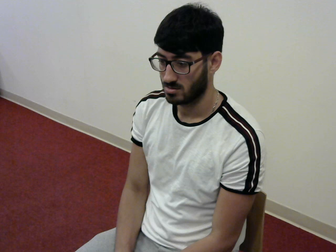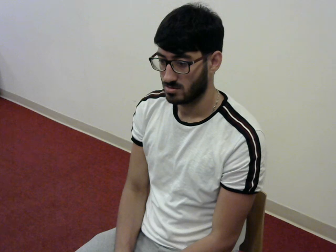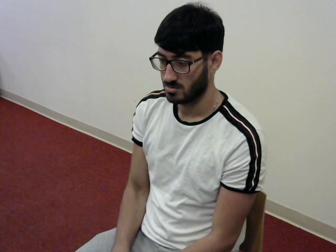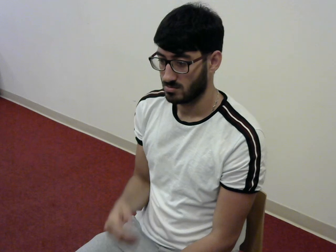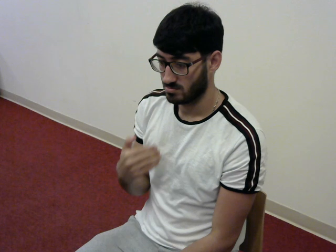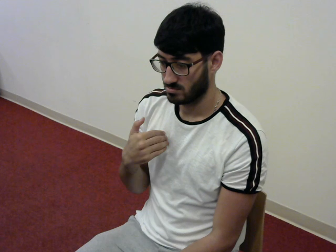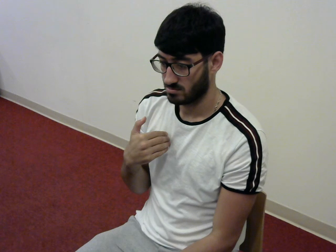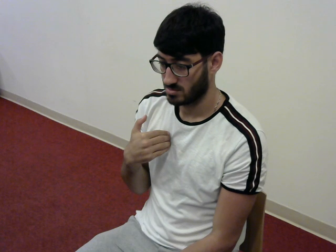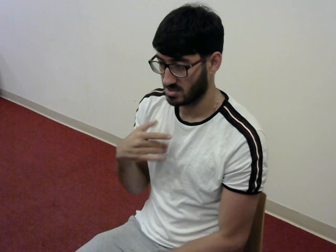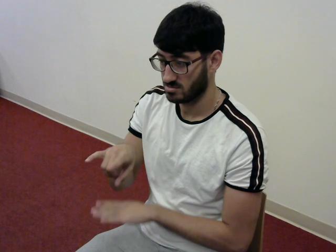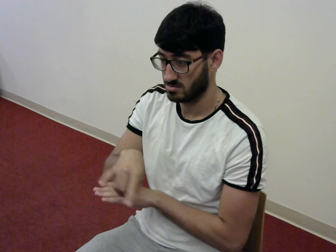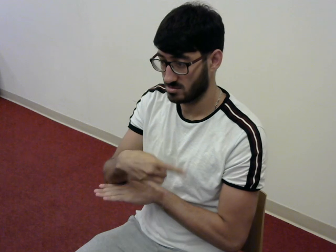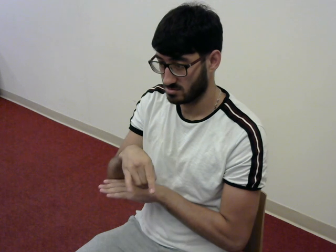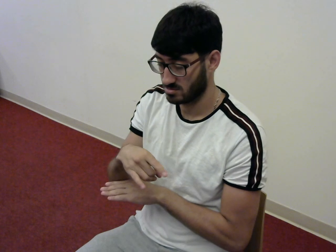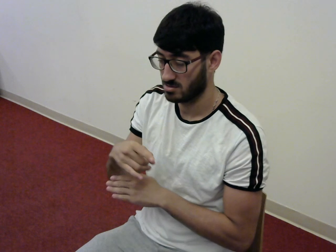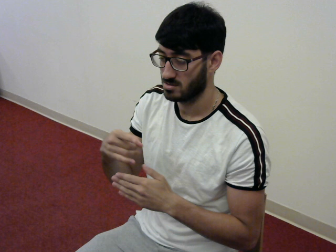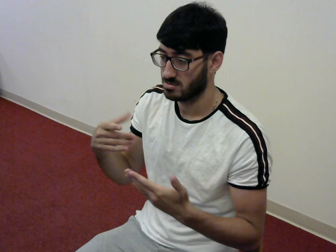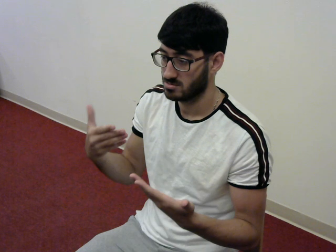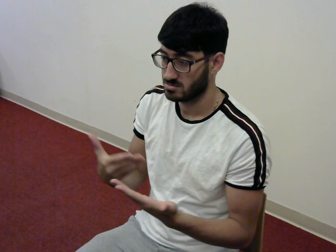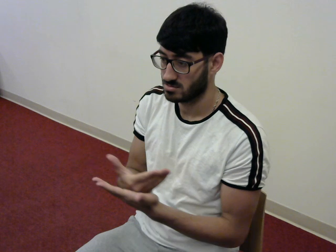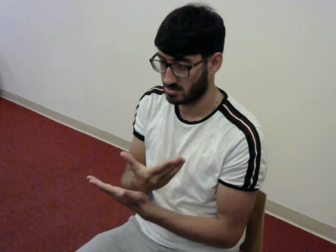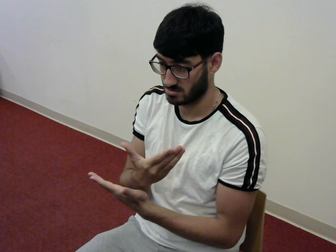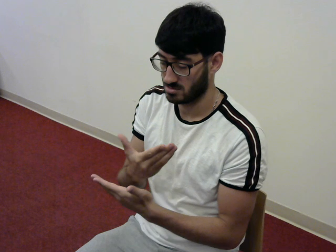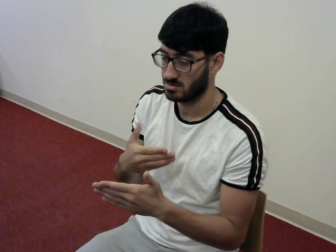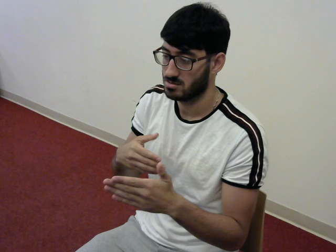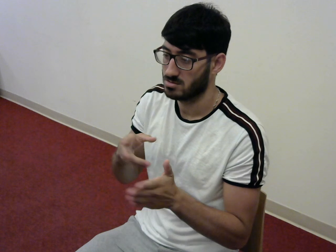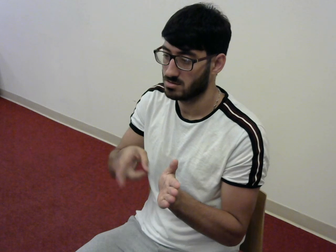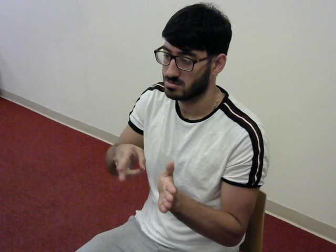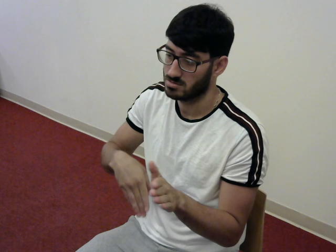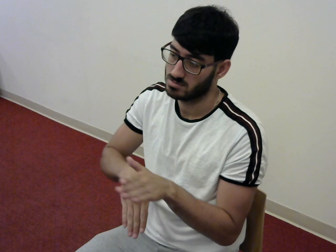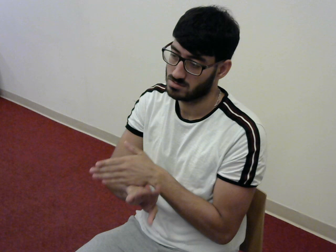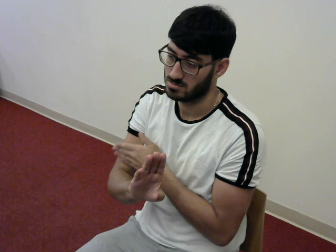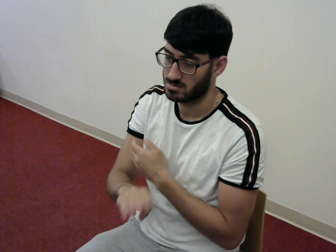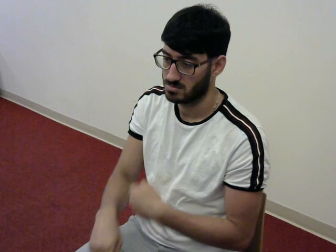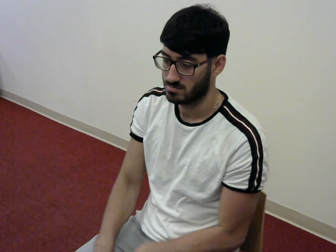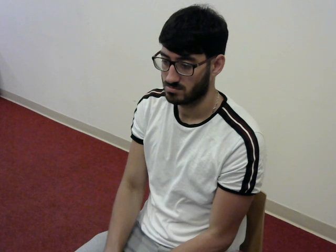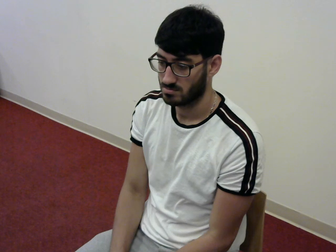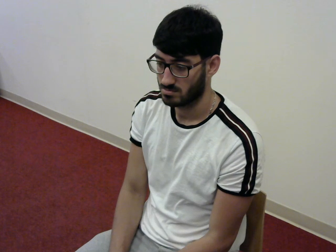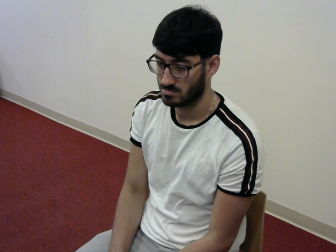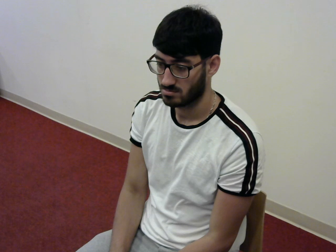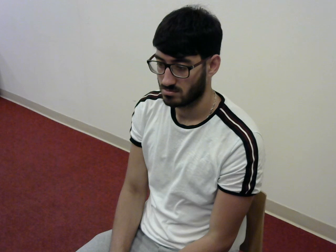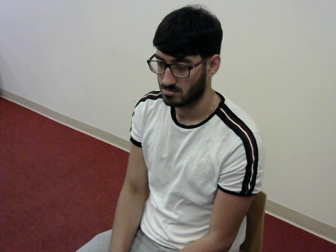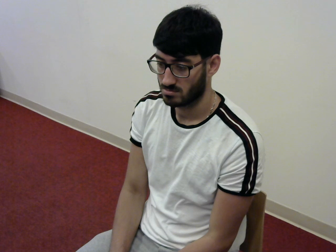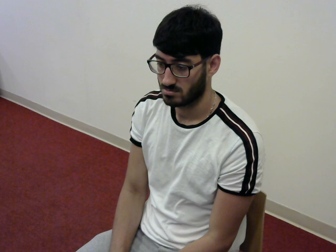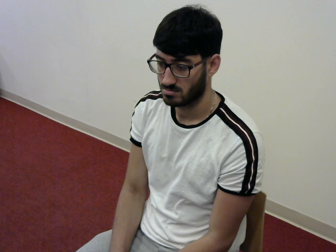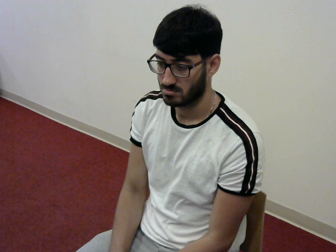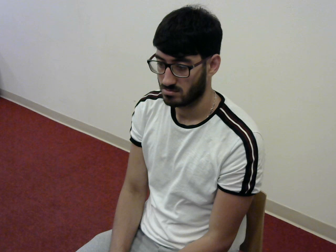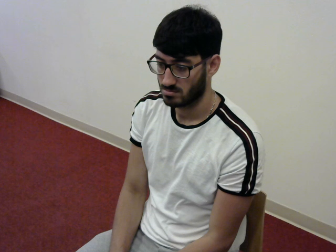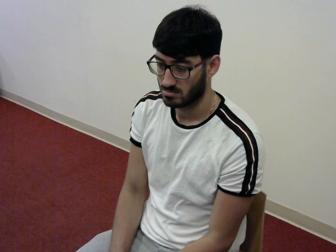Mən Gəncəyə yeni qatarla gedirəm